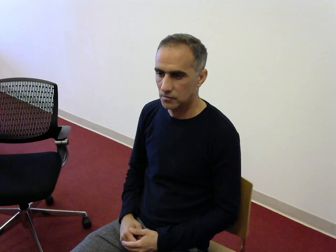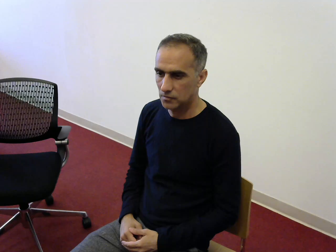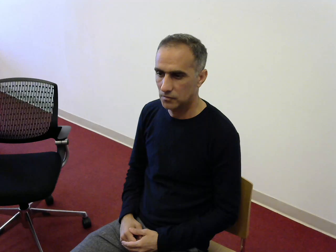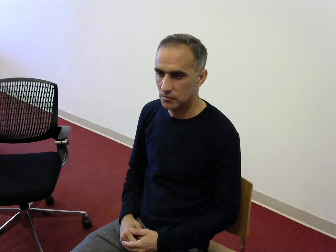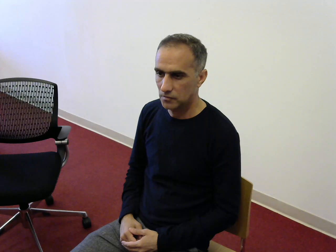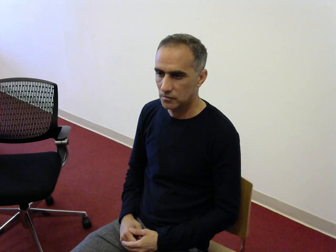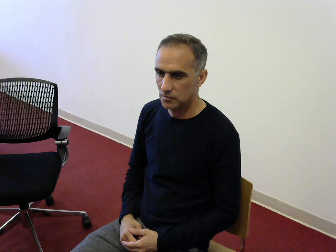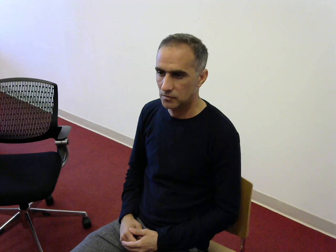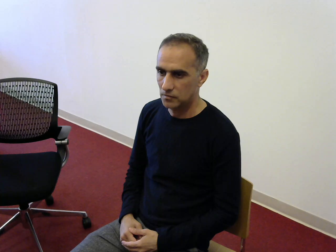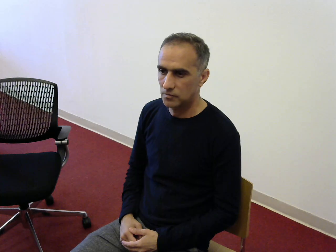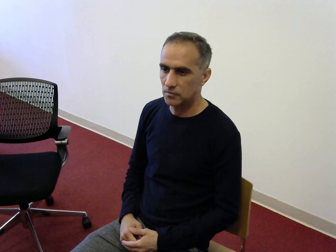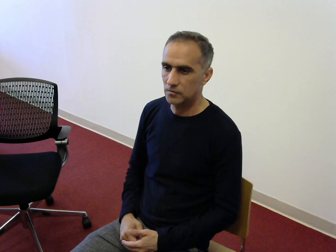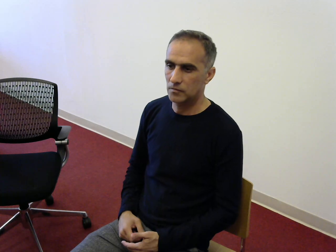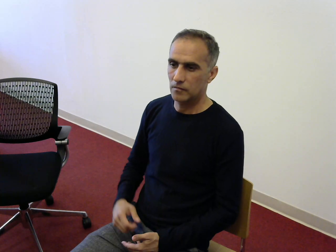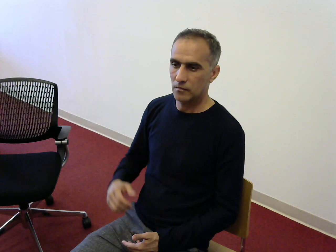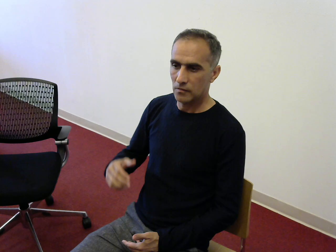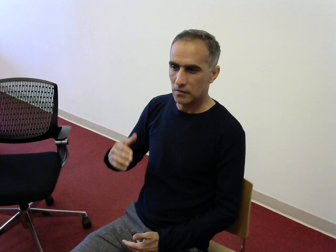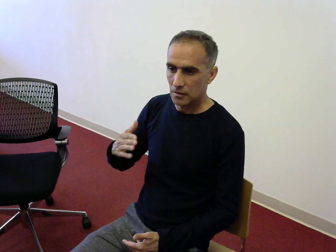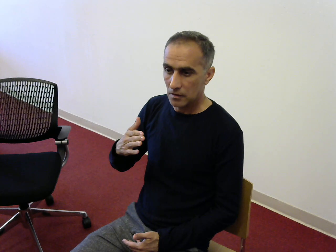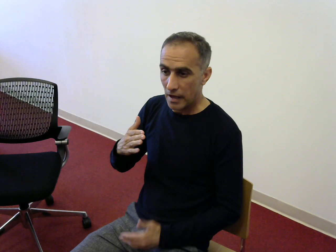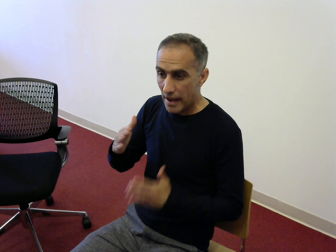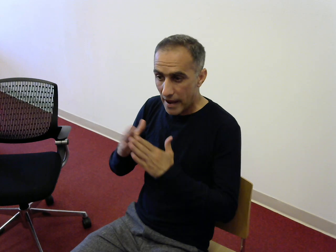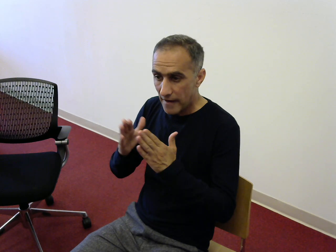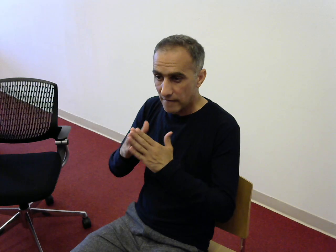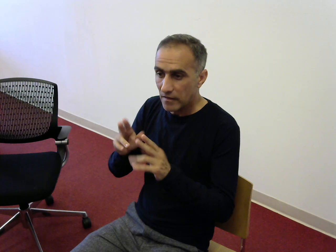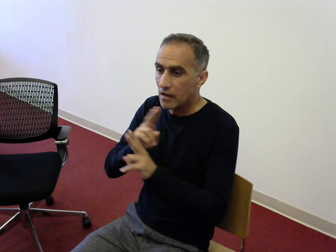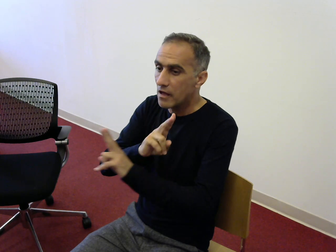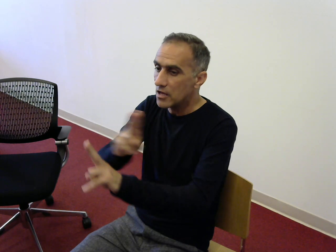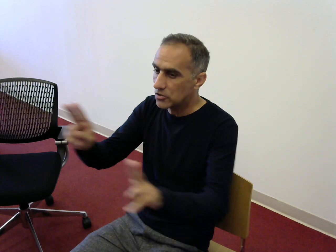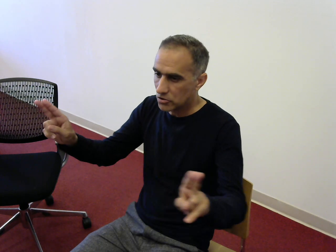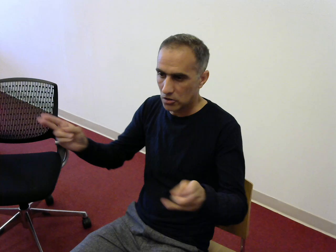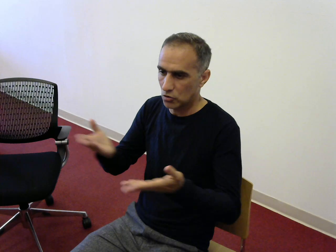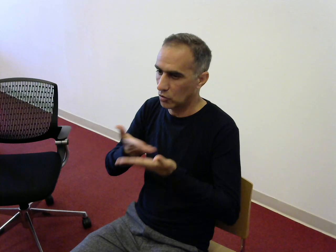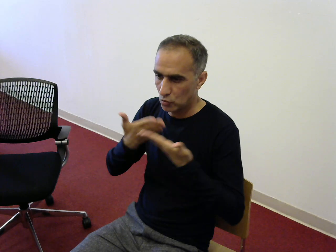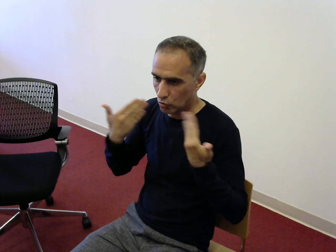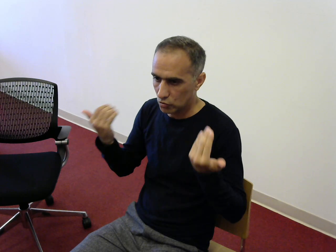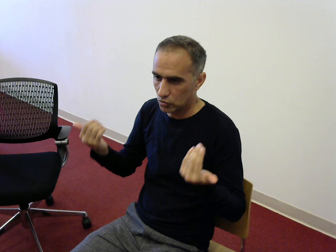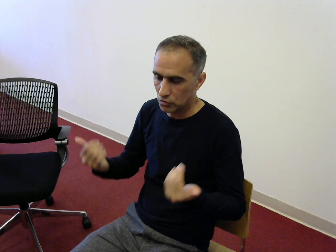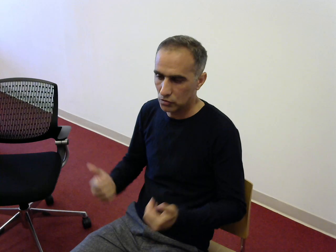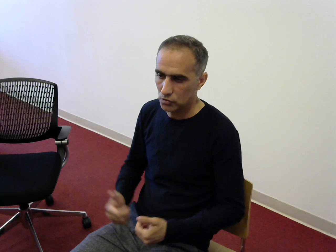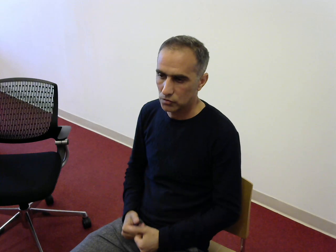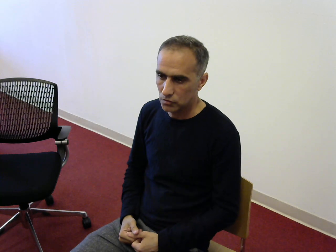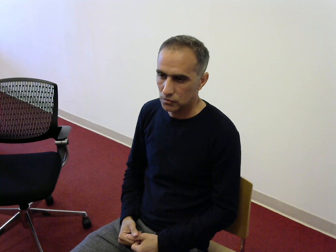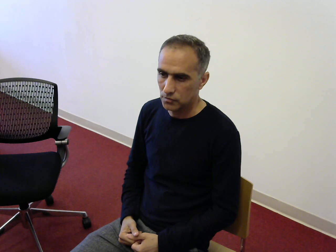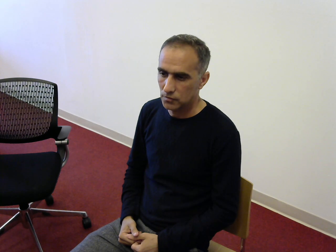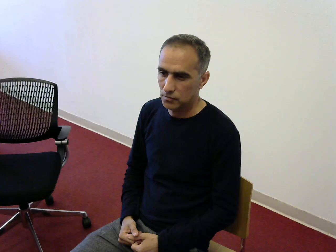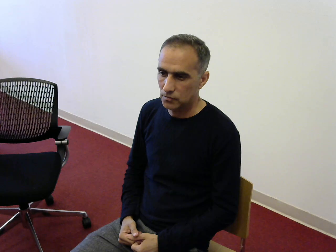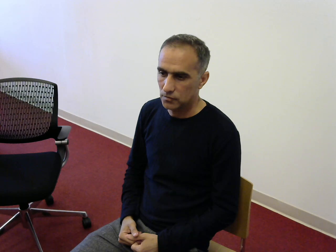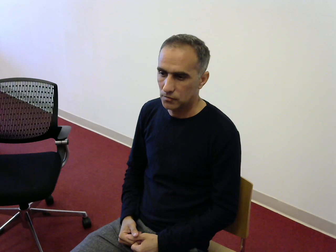Evdə heç kəs yoxdur